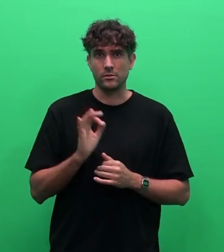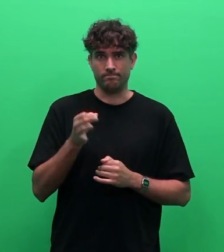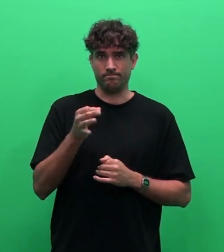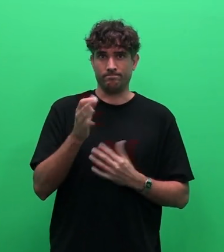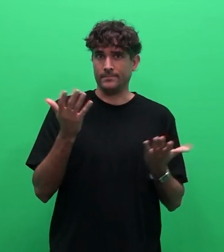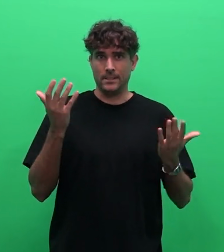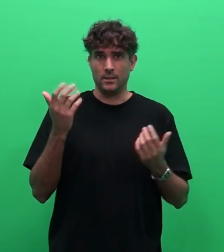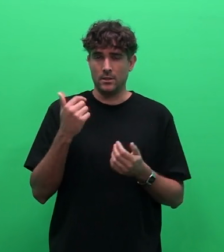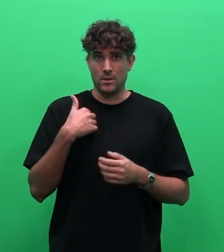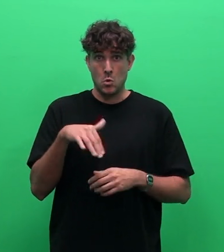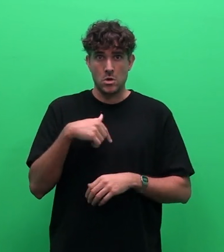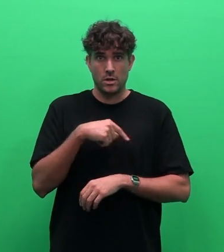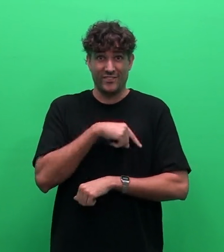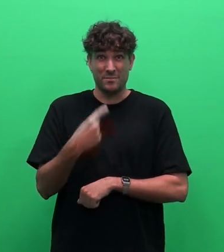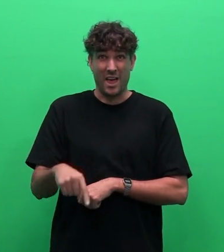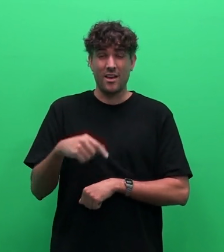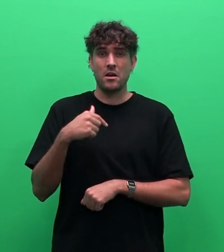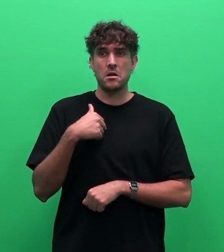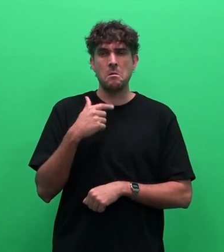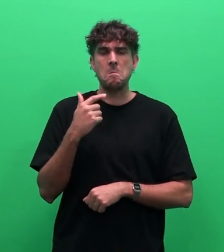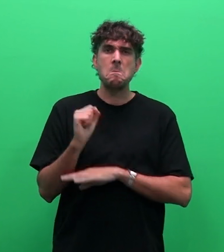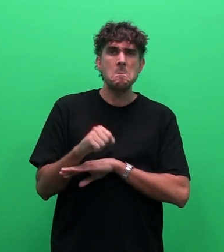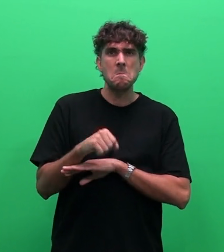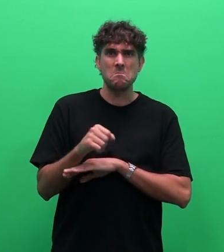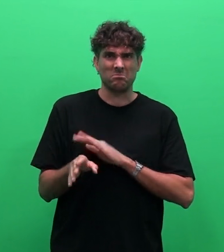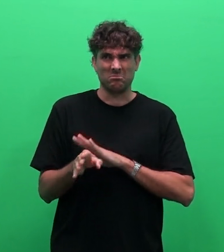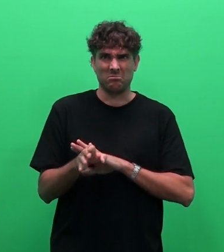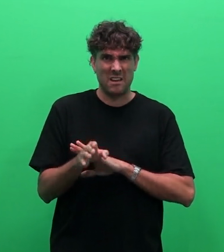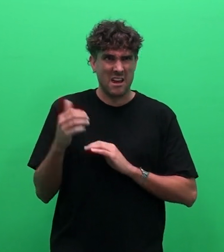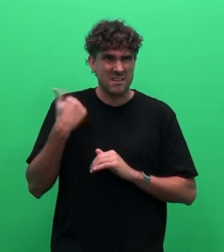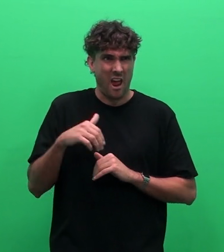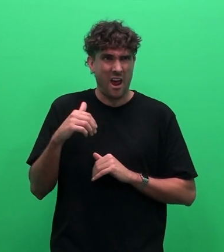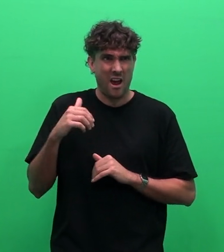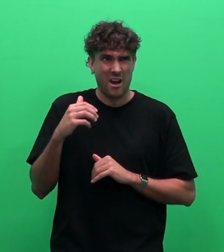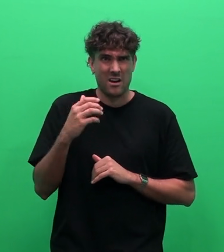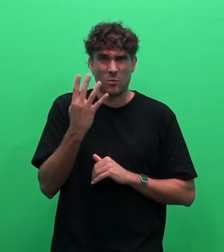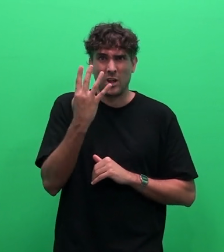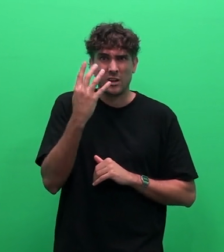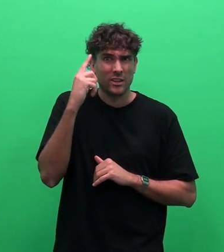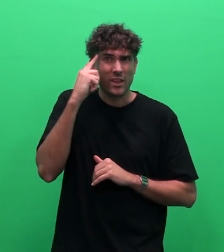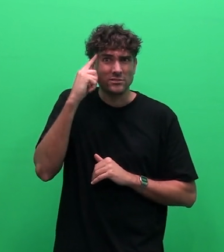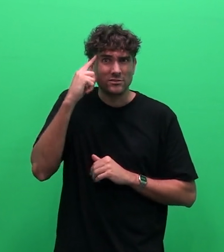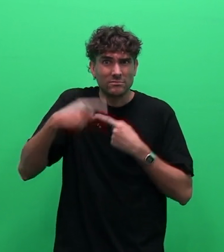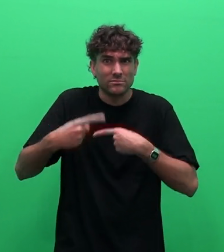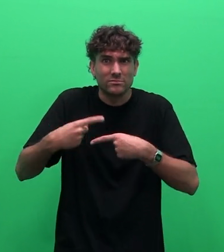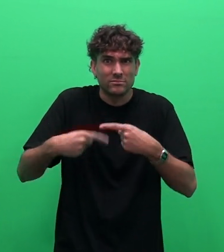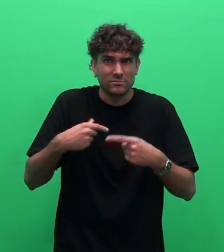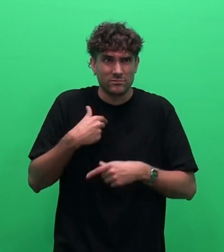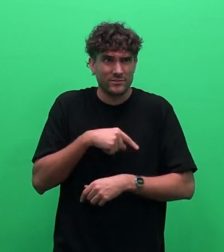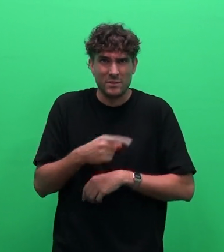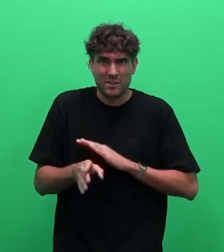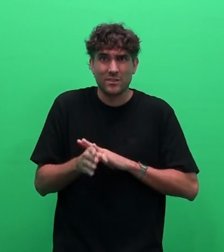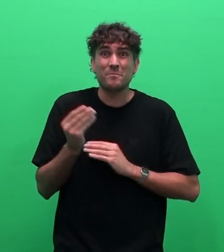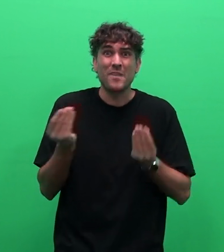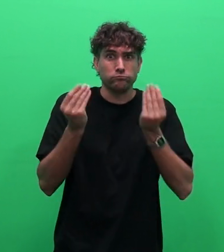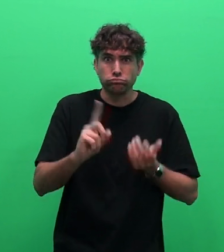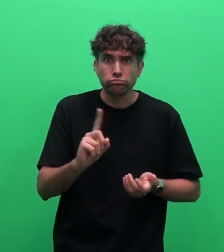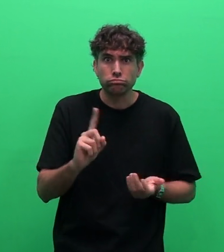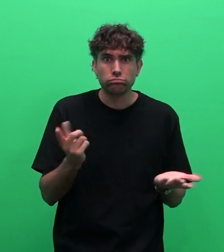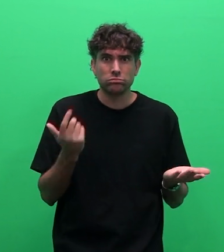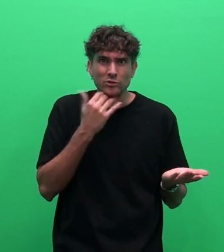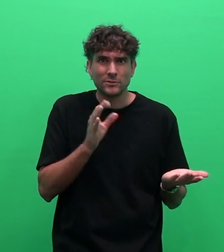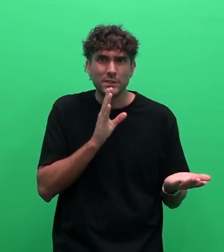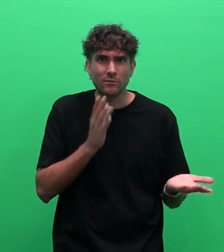Sí, he tingut febre, però no li donava massa importància, fins que he tingut febre durant quatre dies seguits i no milloro, no sé què em passa.